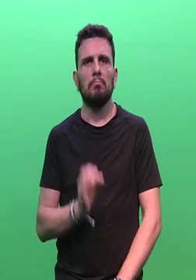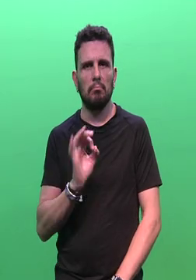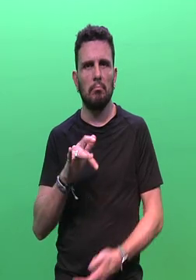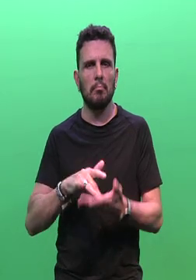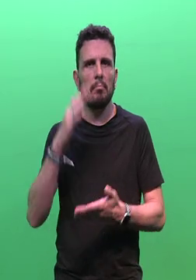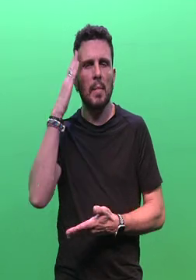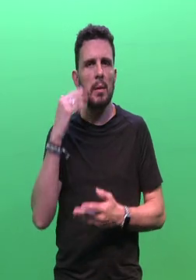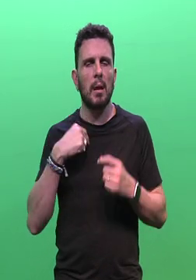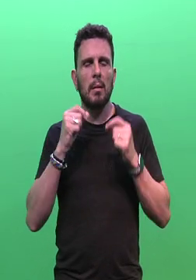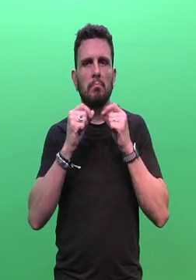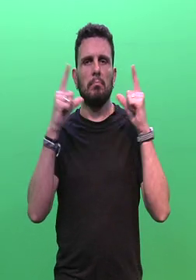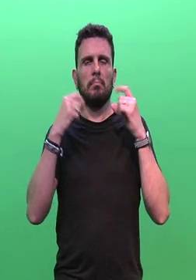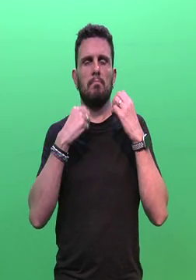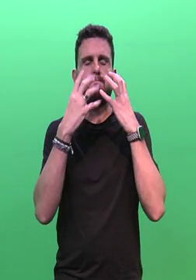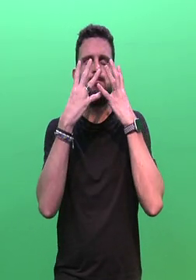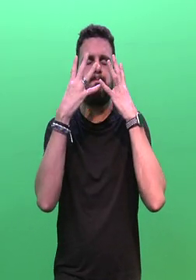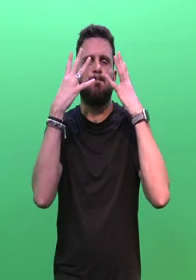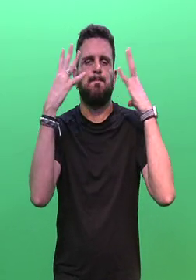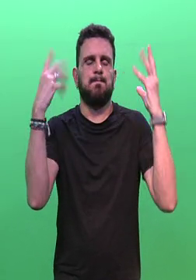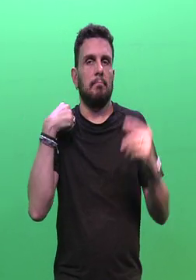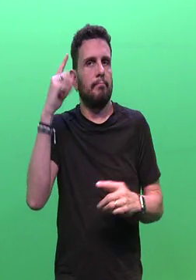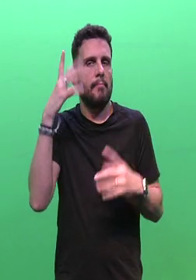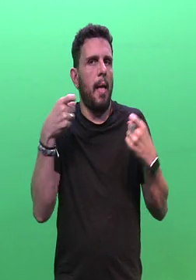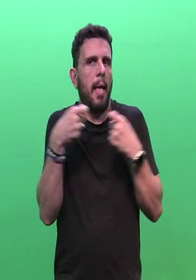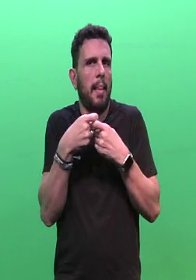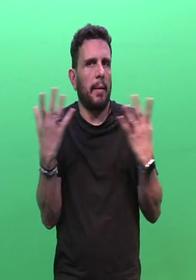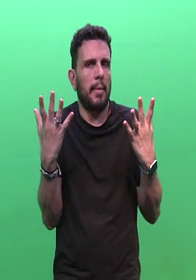Sí, al matí quan em llevo tinc la cara inflada, crec que pot ser alguna al·lergia?